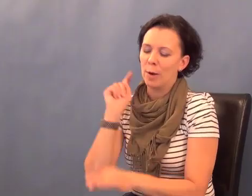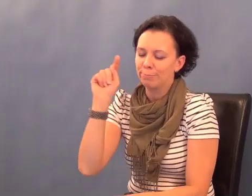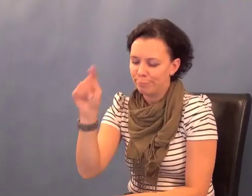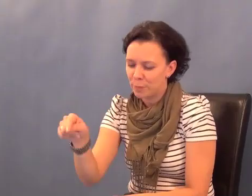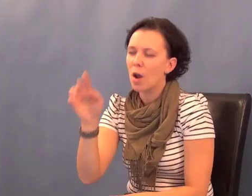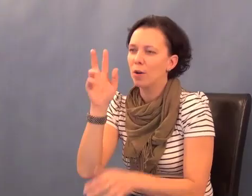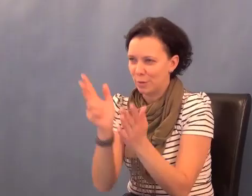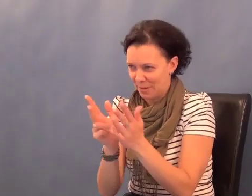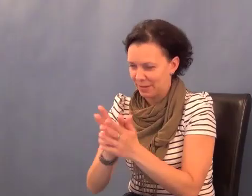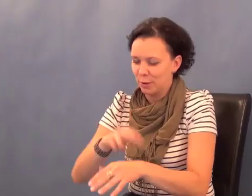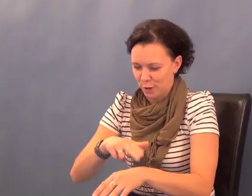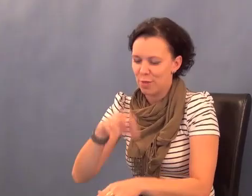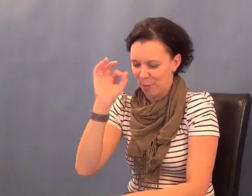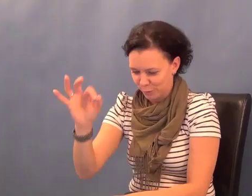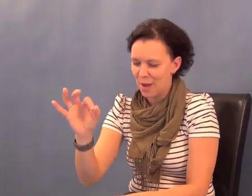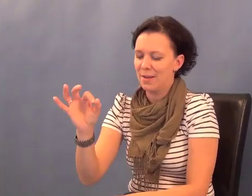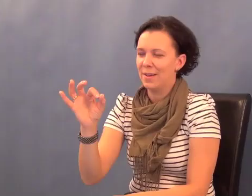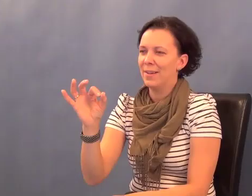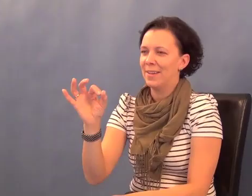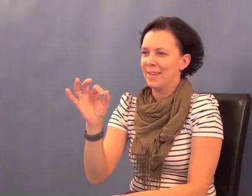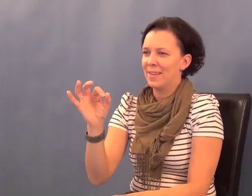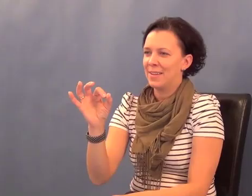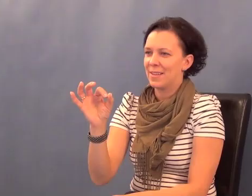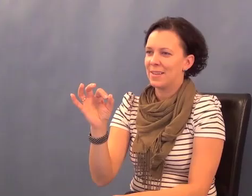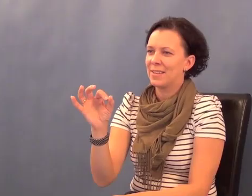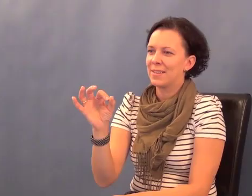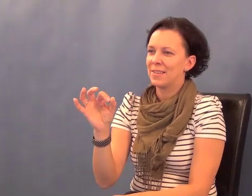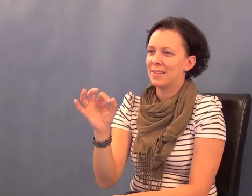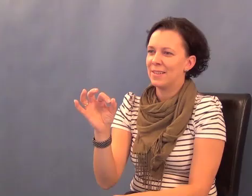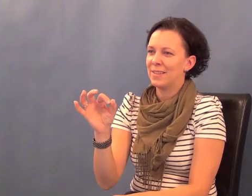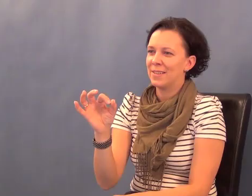O godzinie osiemnastej, dobrze.